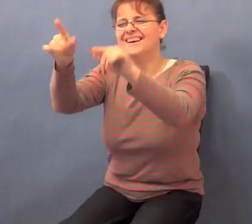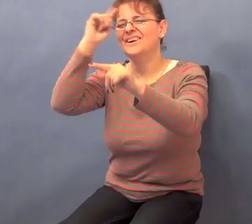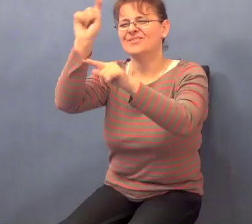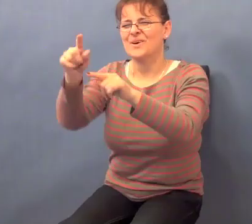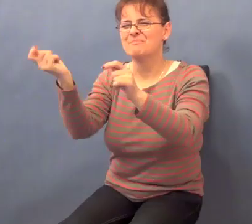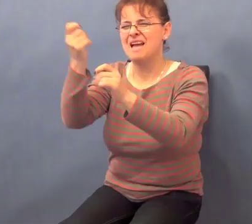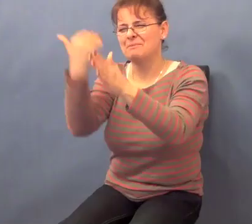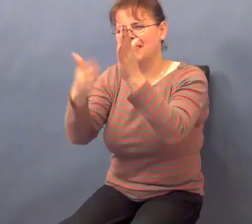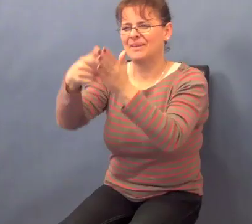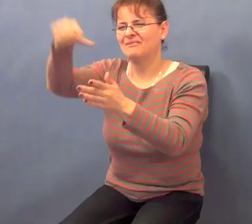Zostawia Ciebie samego z prawem jazdy.